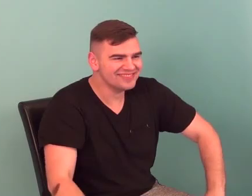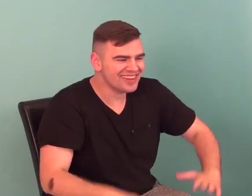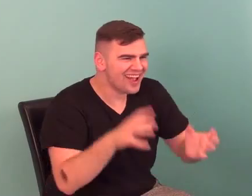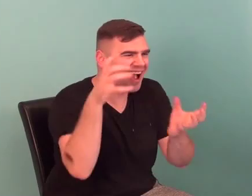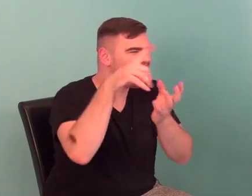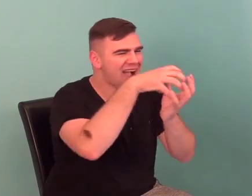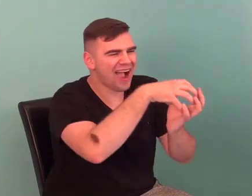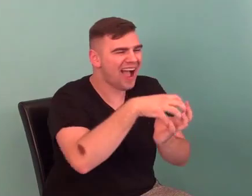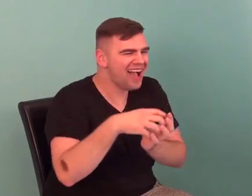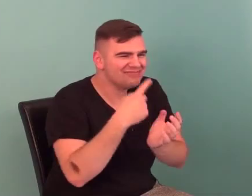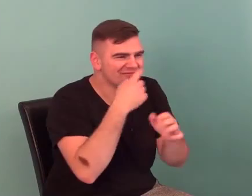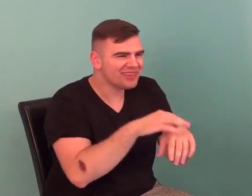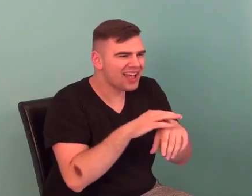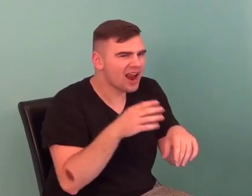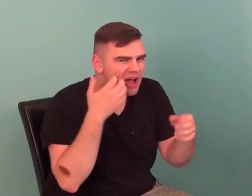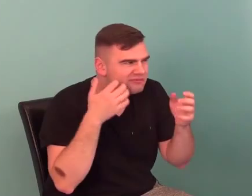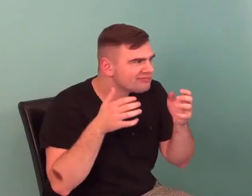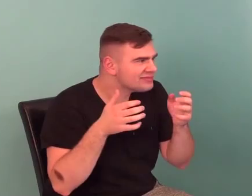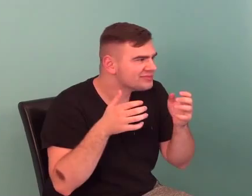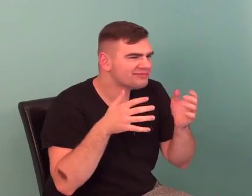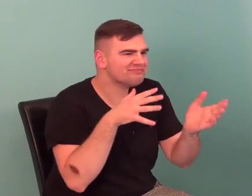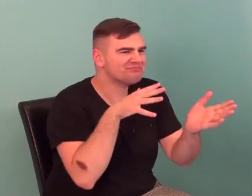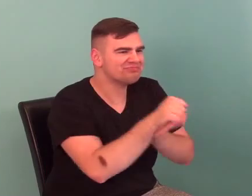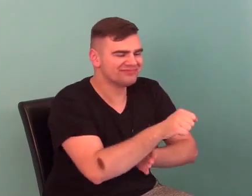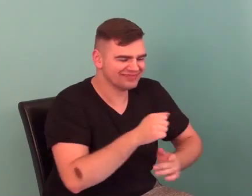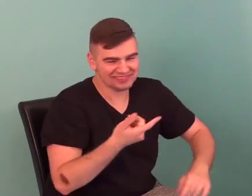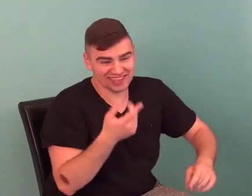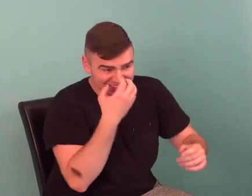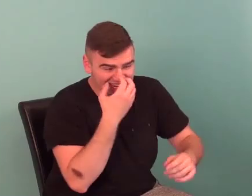W hamburgerze jest mięso, więc lew poczuje mięso i przyjdzie zjeść, ale tak naprawdę, to w cyrku nie pasuje.